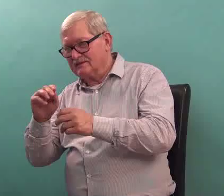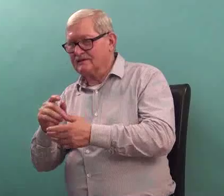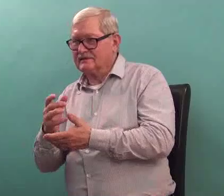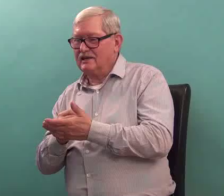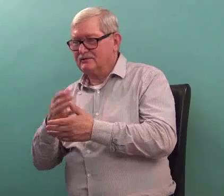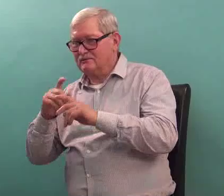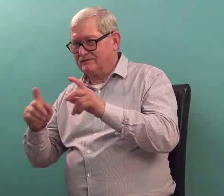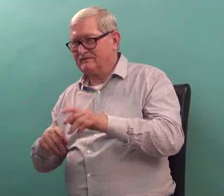Zarabiał na pękniętych szybach.